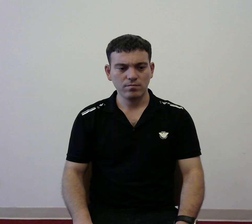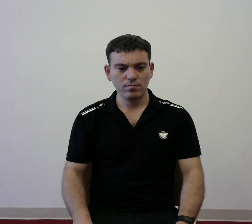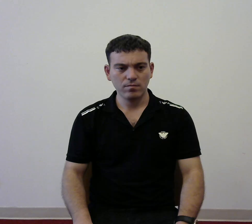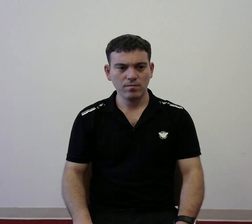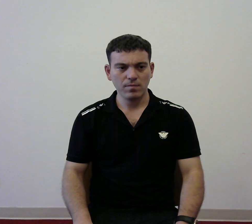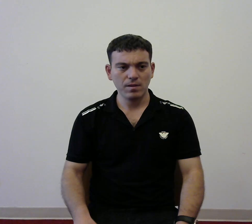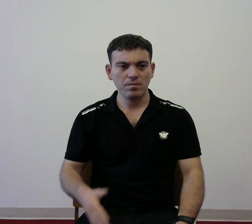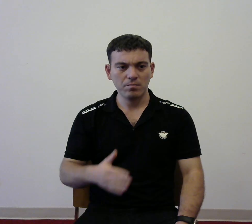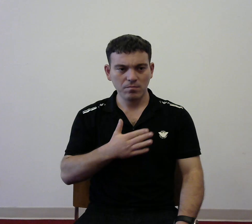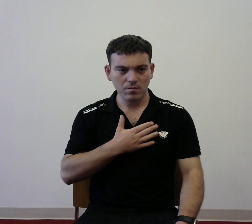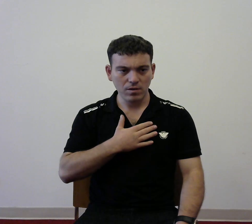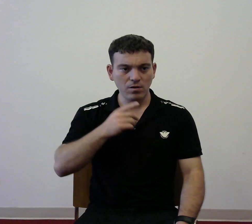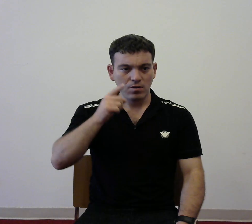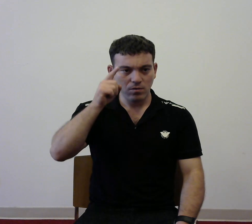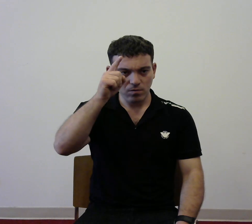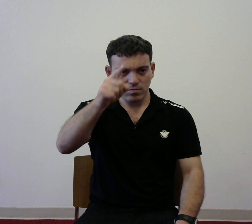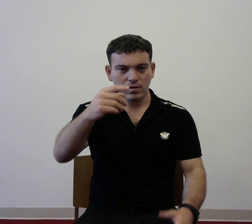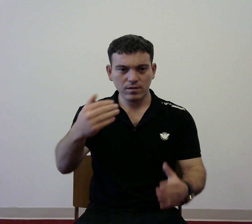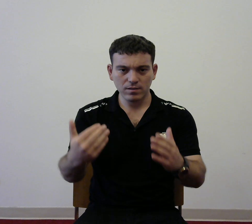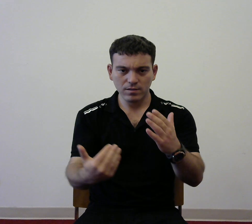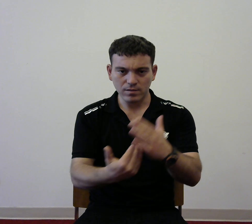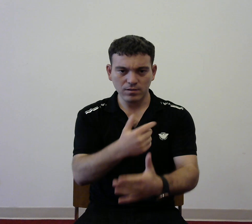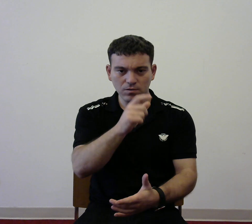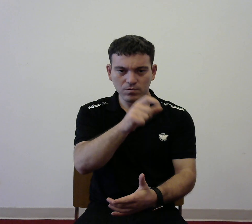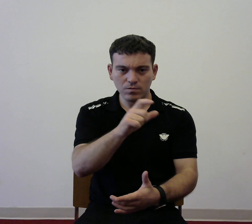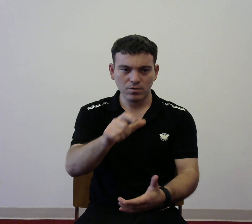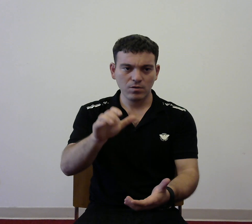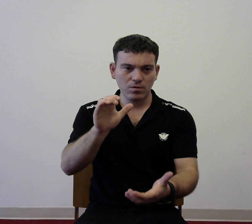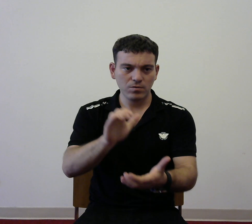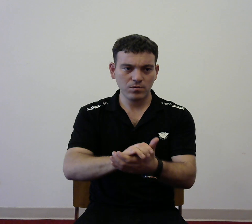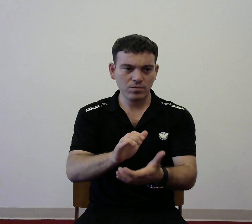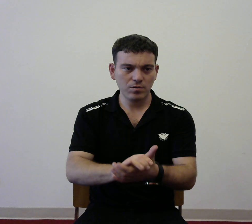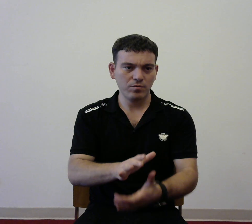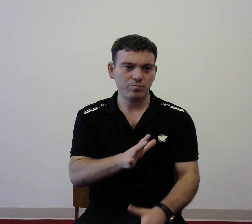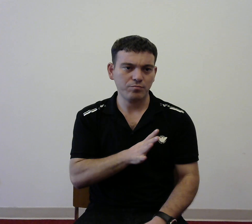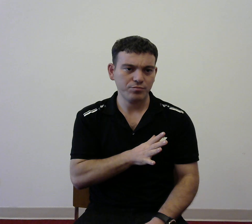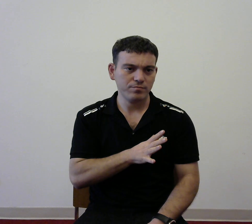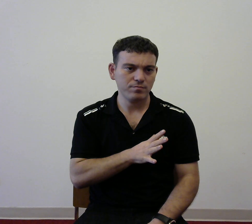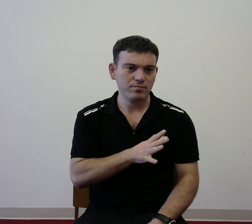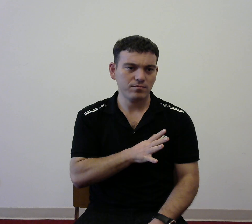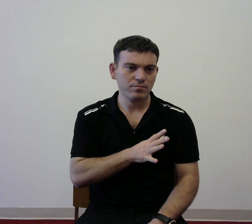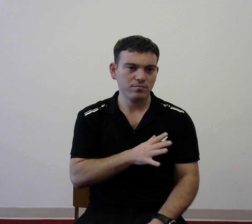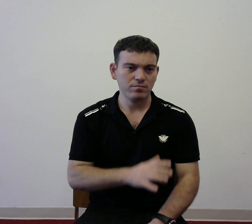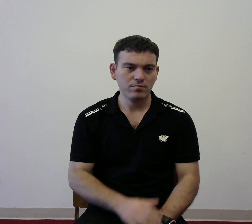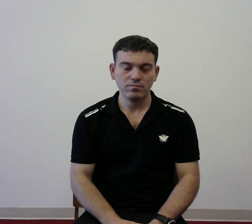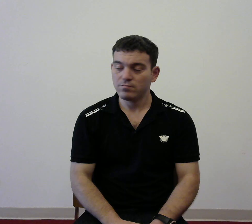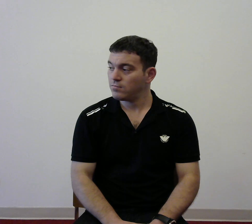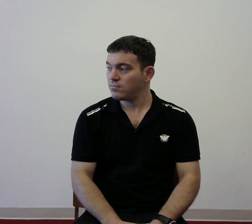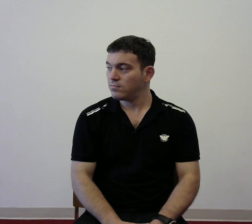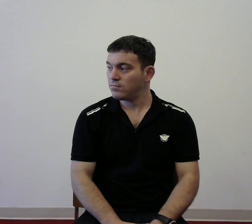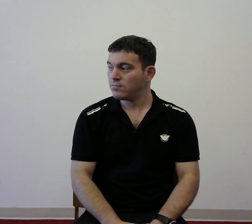Mən orda yeni insanlarla tanış oldum